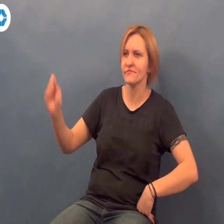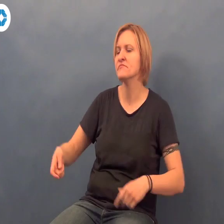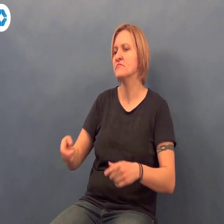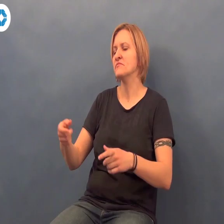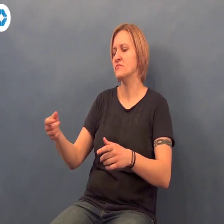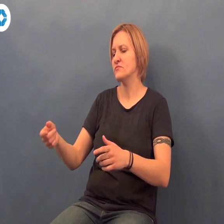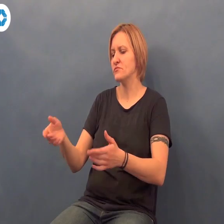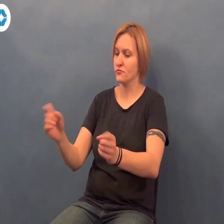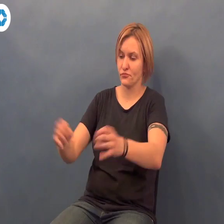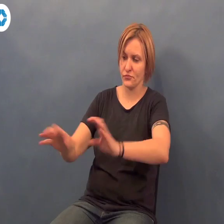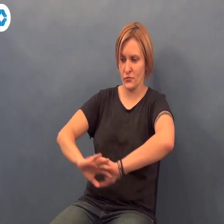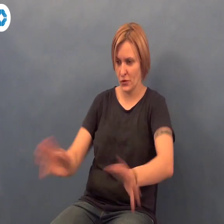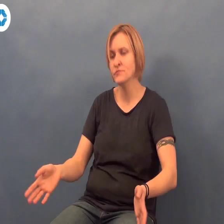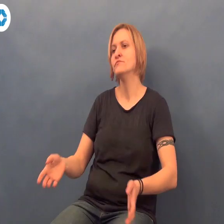Kończą wrzucać gruszki do kosza.